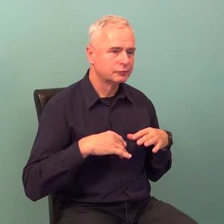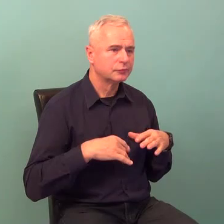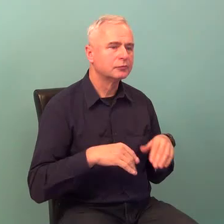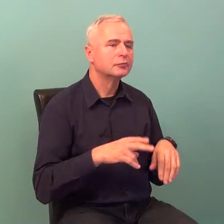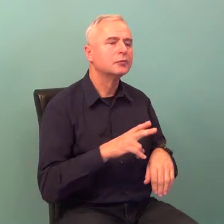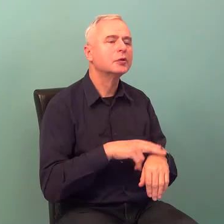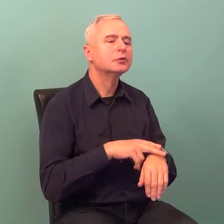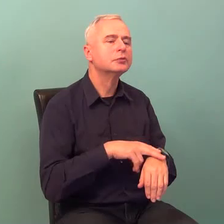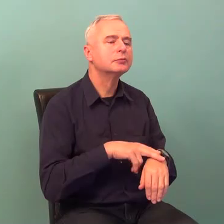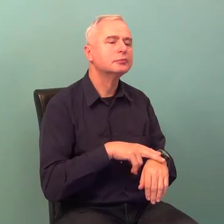Która godzina?